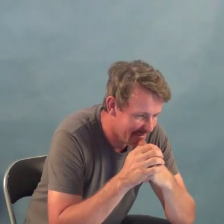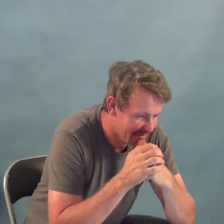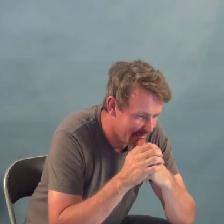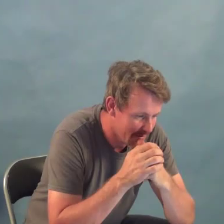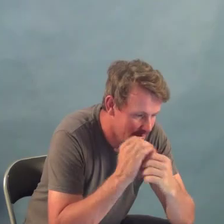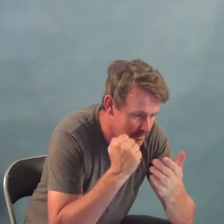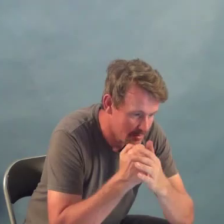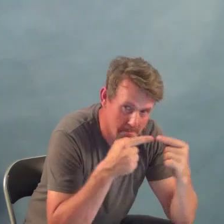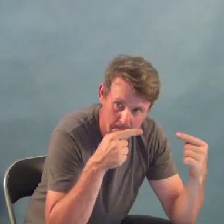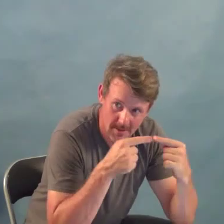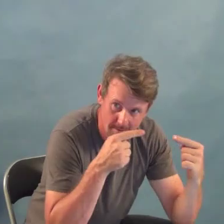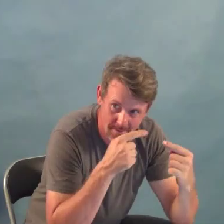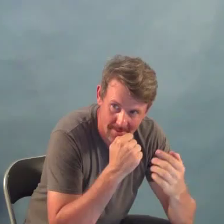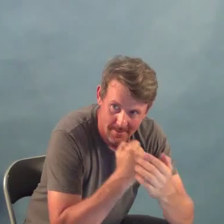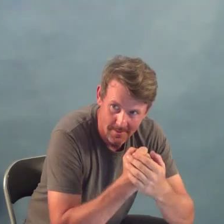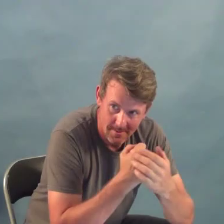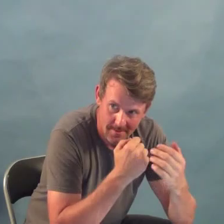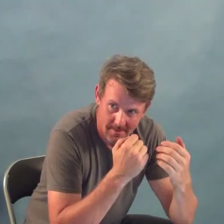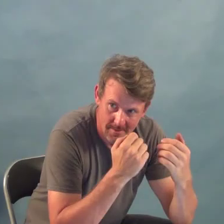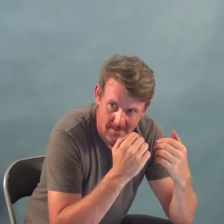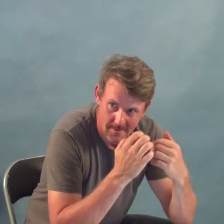Musimy to dopasować?